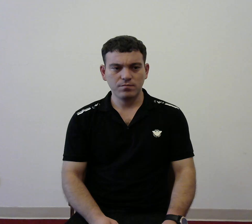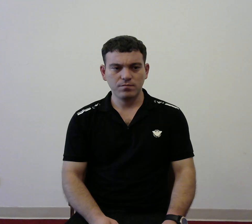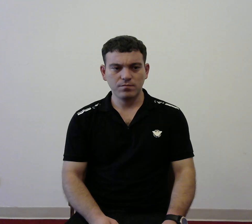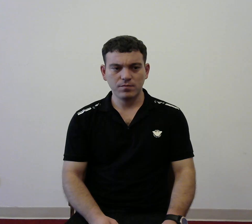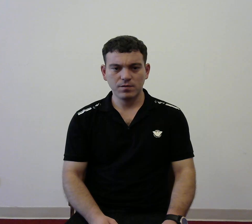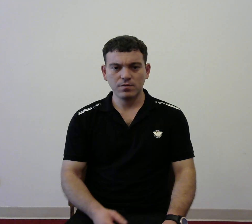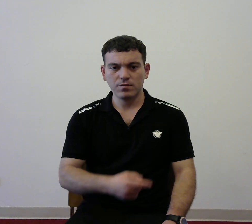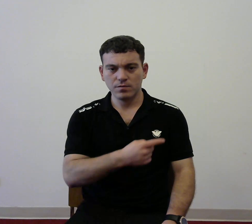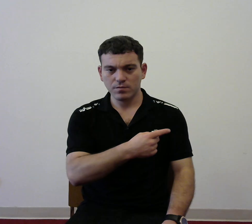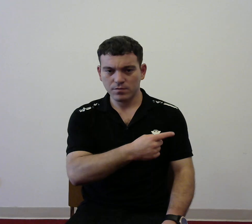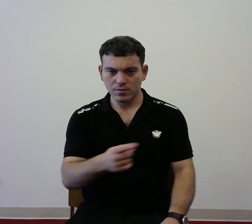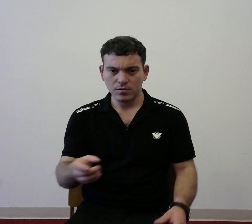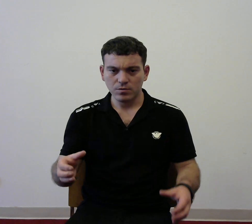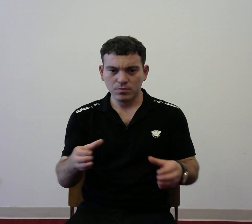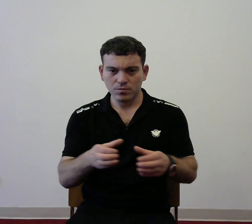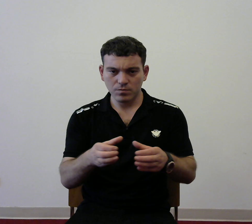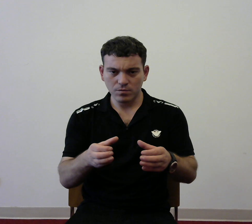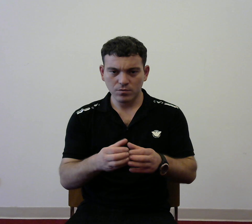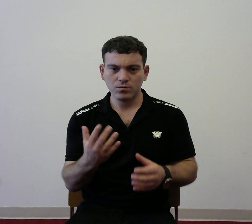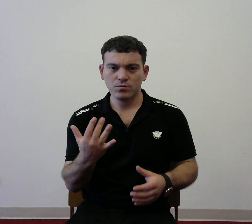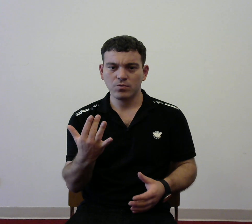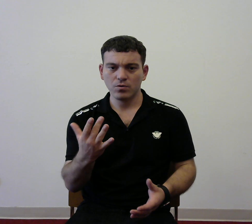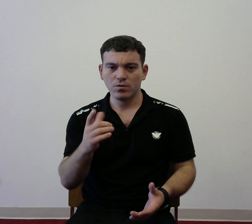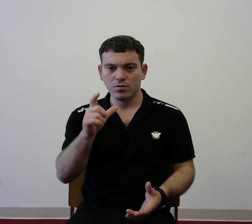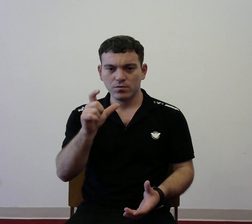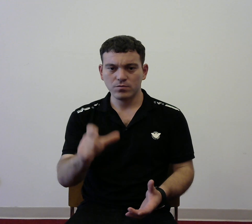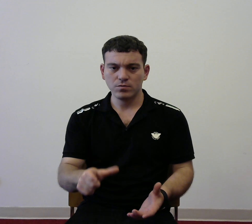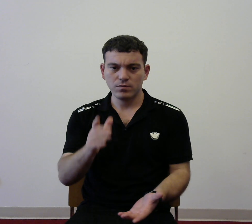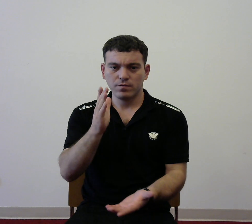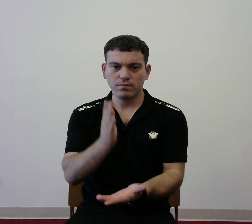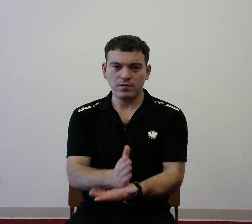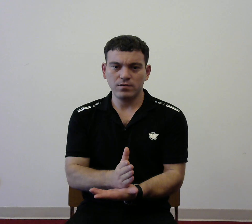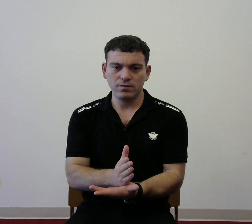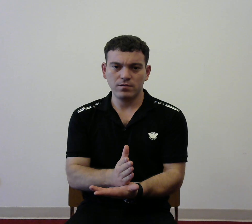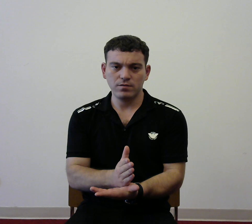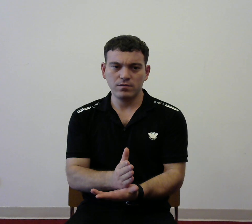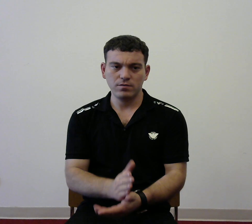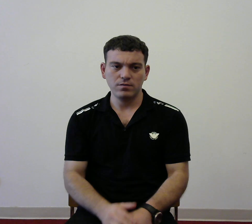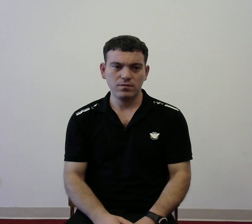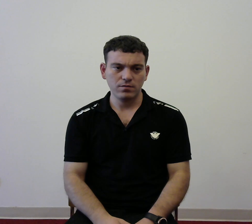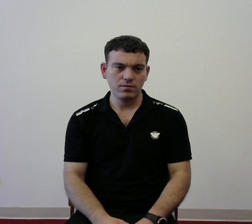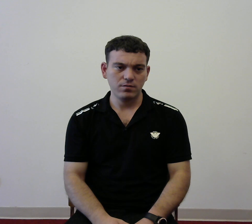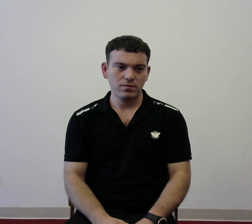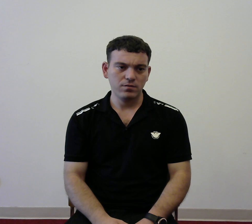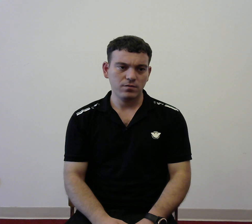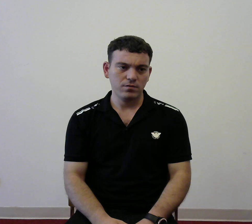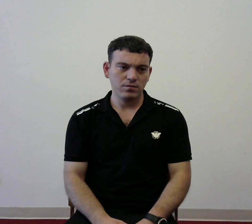Sizin komandada neçə nəfər var?